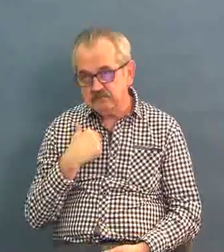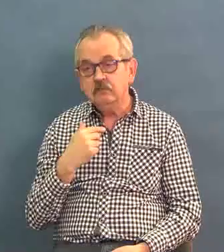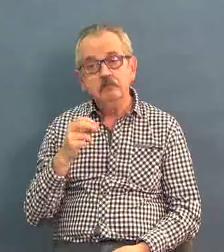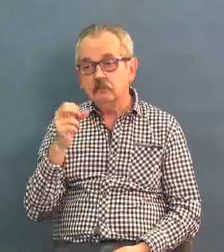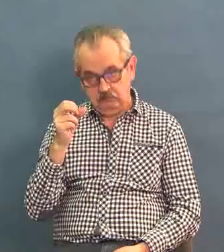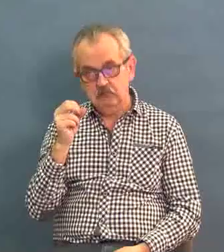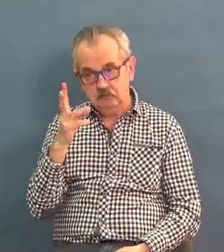Tak.